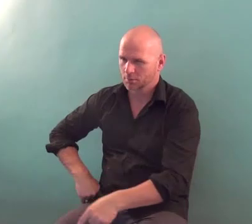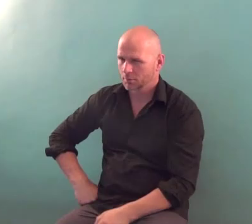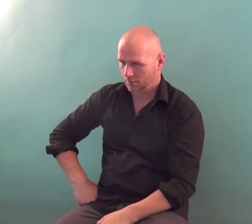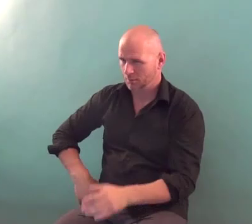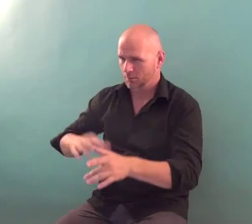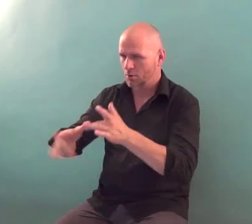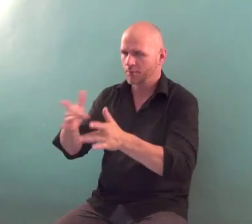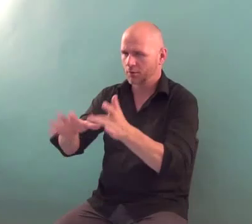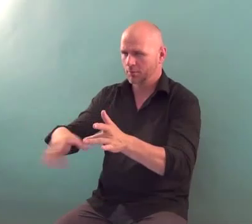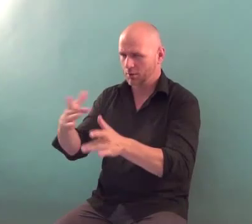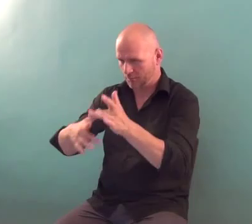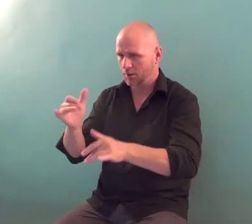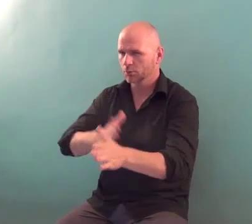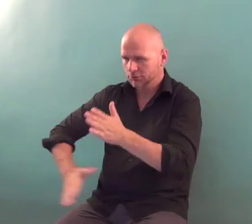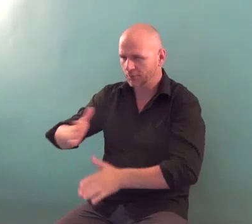Tylko dla rowerzystów lub osób, które jeżdżą na rolkach.